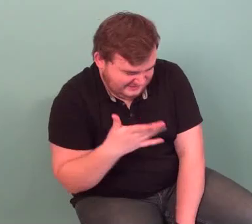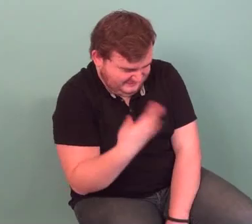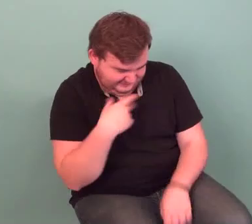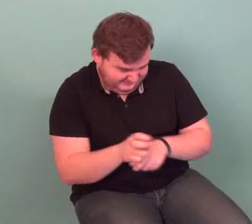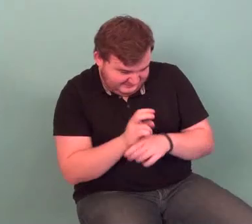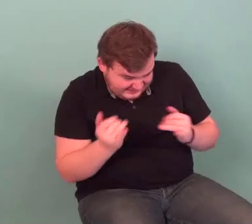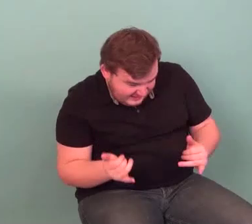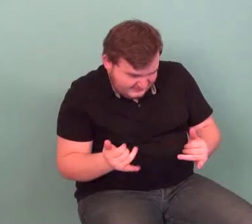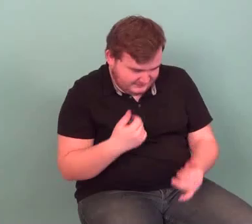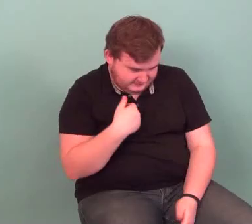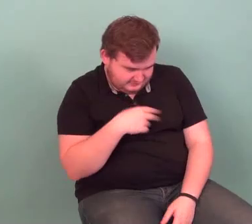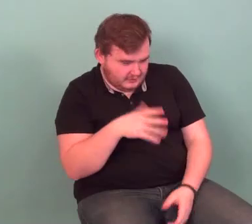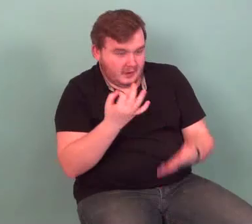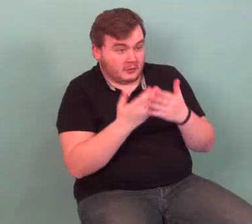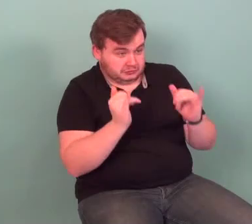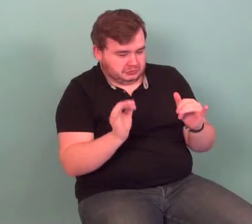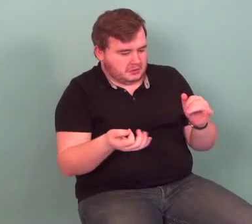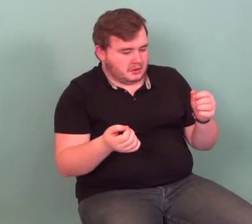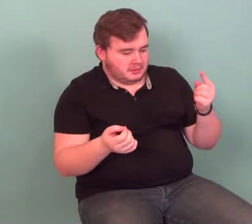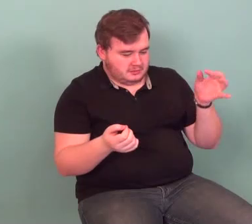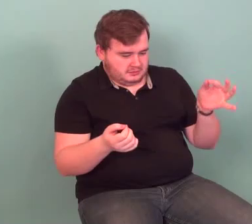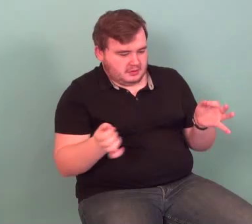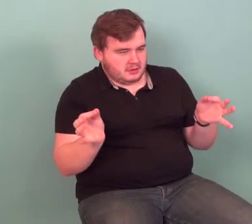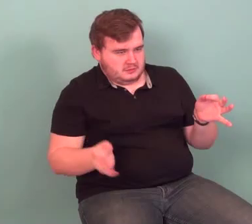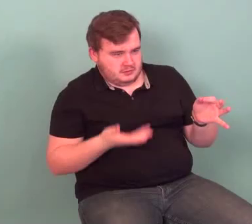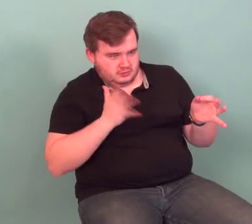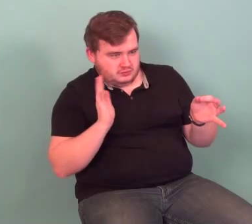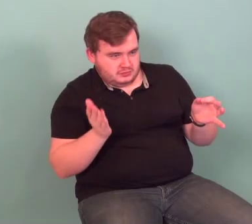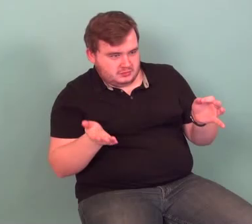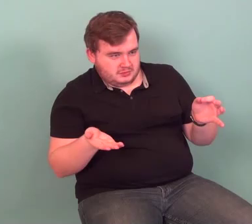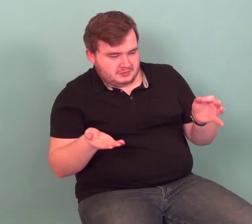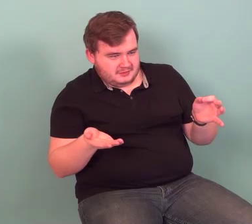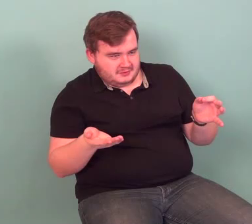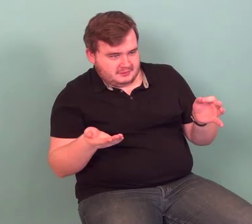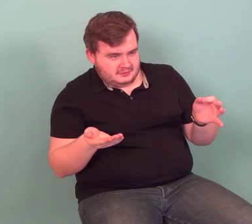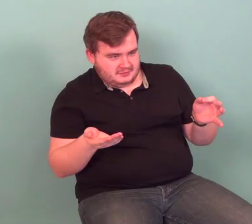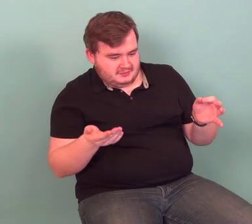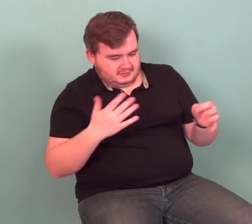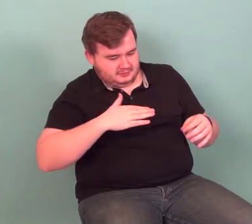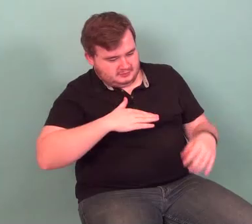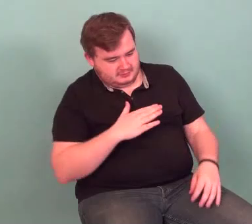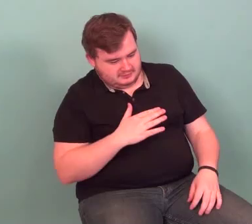Zastanawiam się, czy to krzesło jest, wiem, że to krzesło, ale po prawej jest coś podobnego do słupa, a po lewej stronie nie ma.